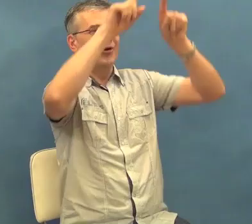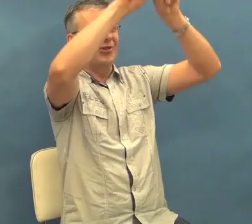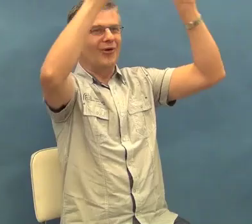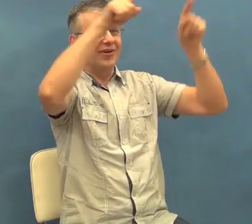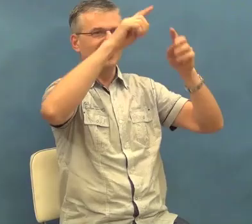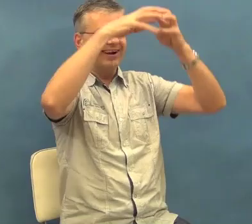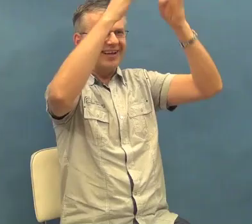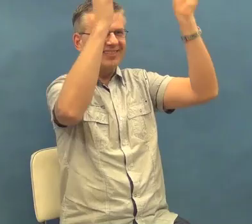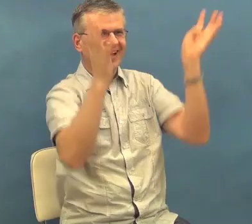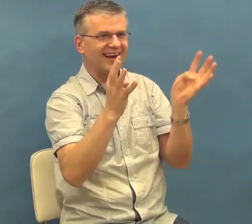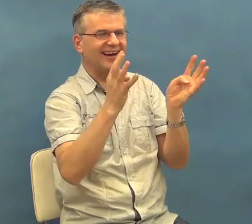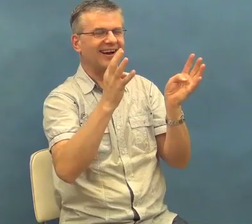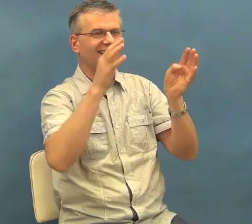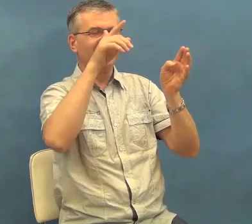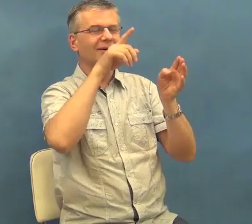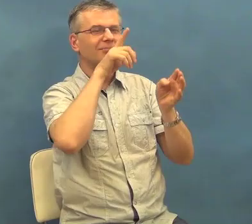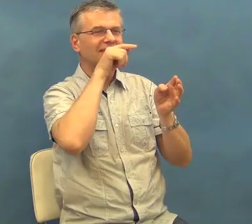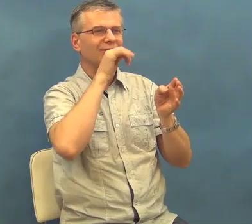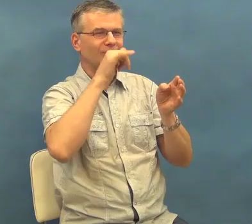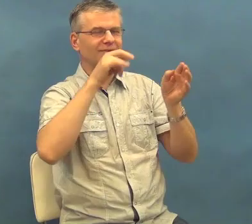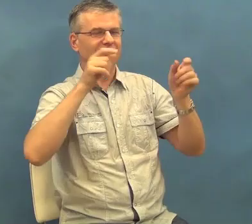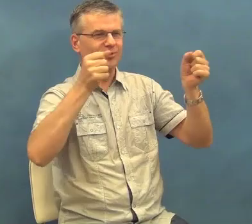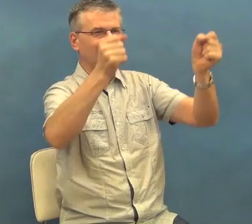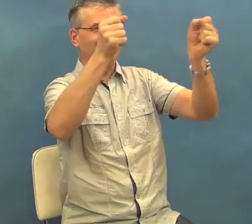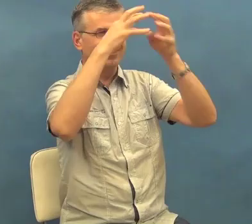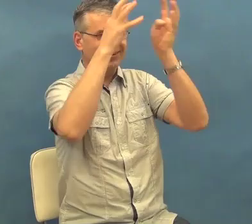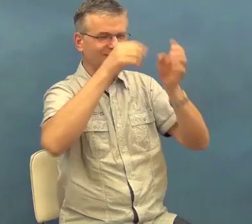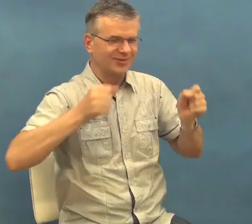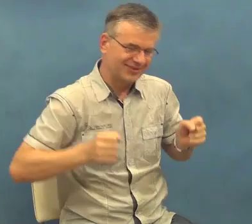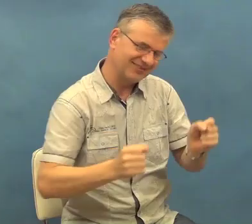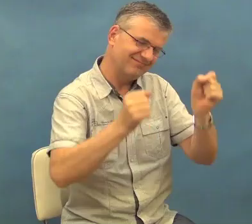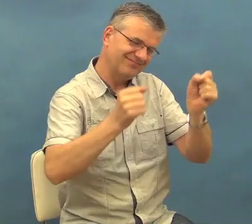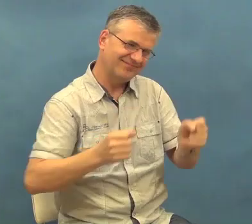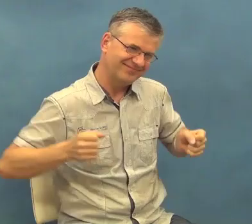Żółty ptak huśta się na huśtawce w klatce.